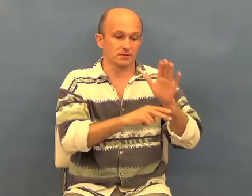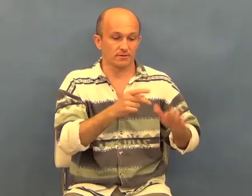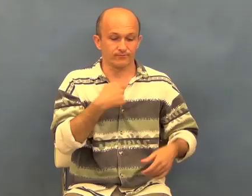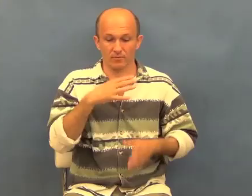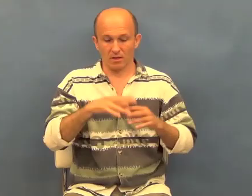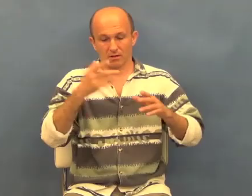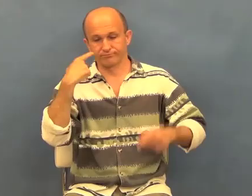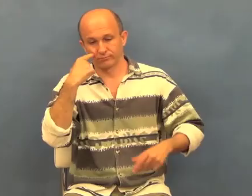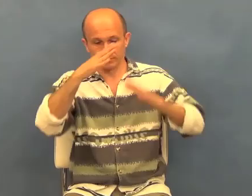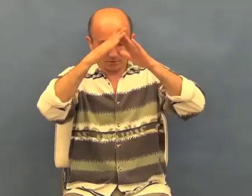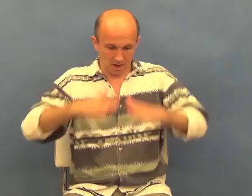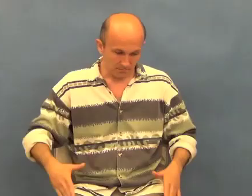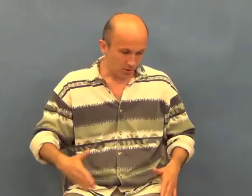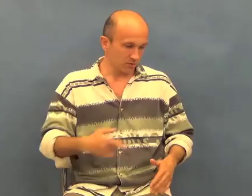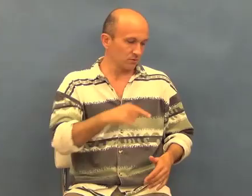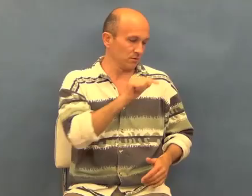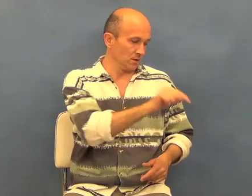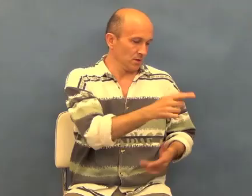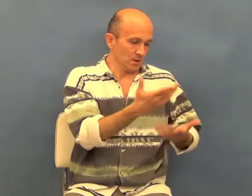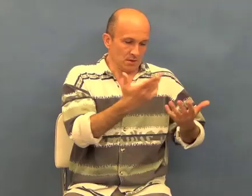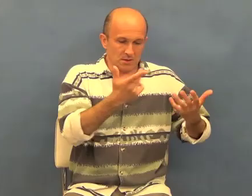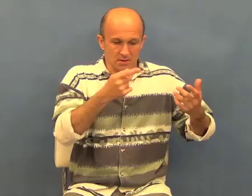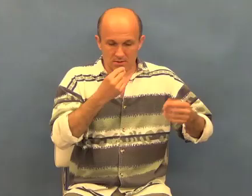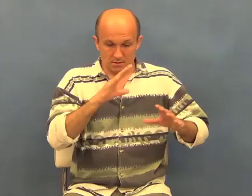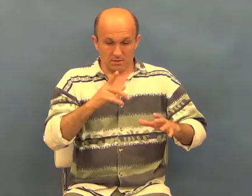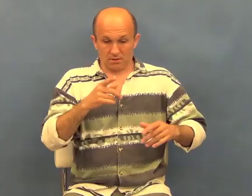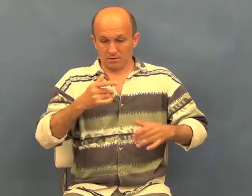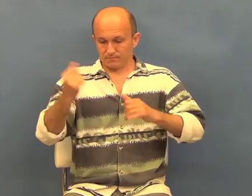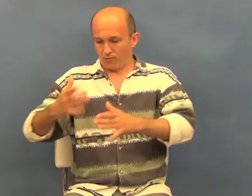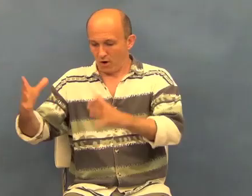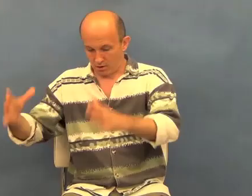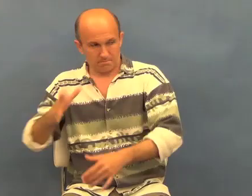Że na przykład jak rozstawi namiot to nie wolno mu mieć jedzenia i postawić kontenerka z wódką.